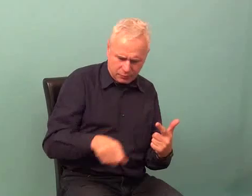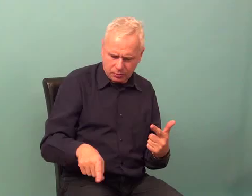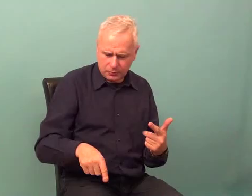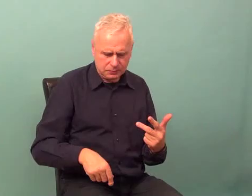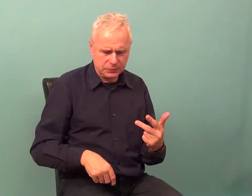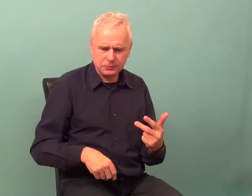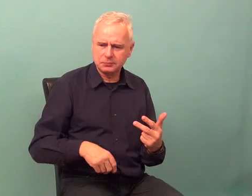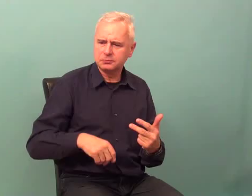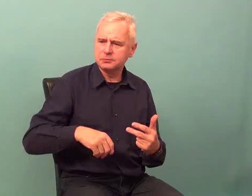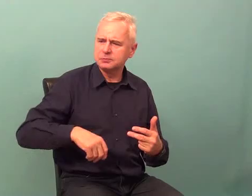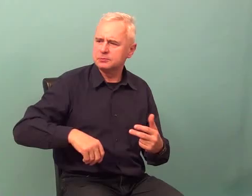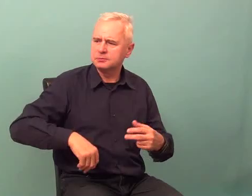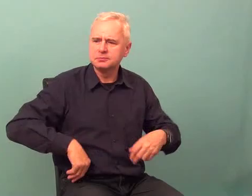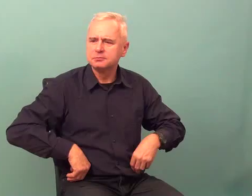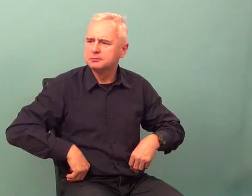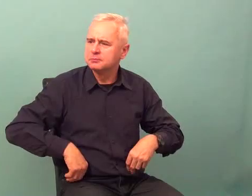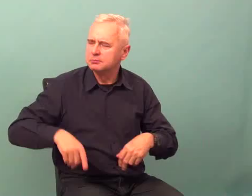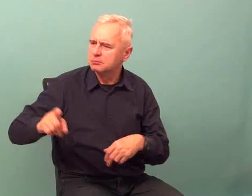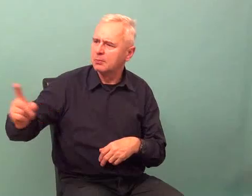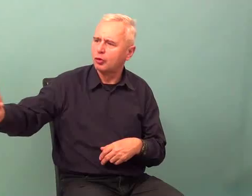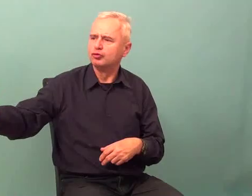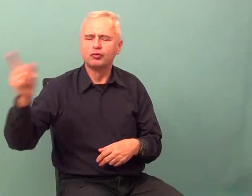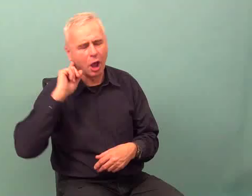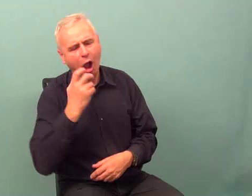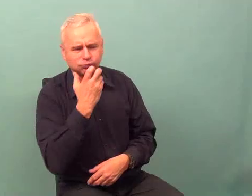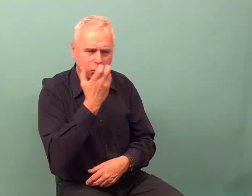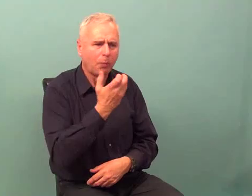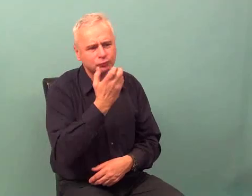Podparł się pod boki i zobaczył nadchodzących chłopców jedzących gruszki.